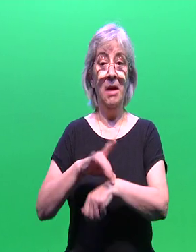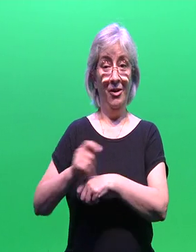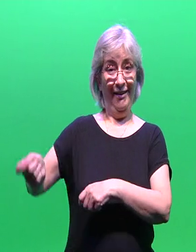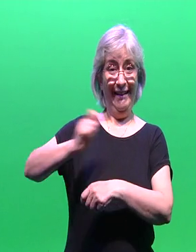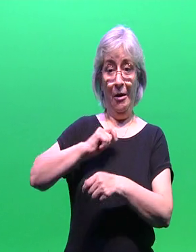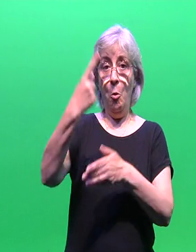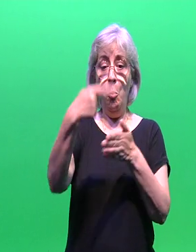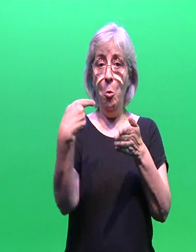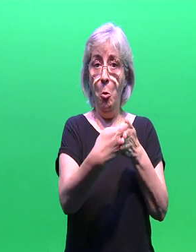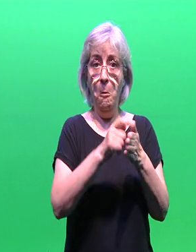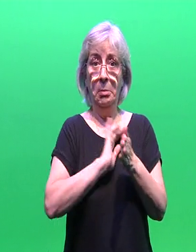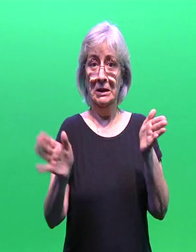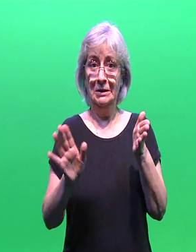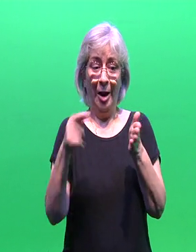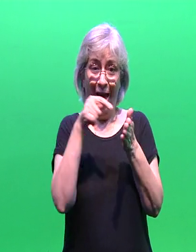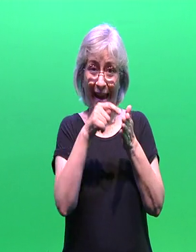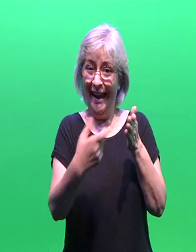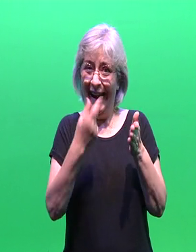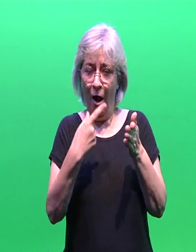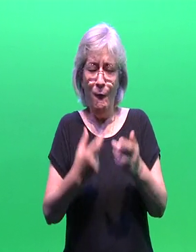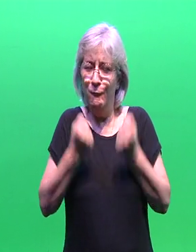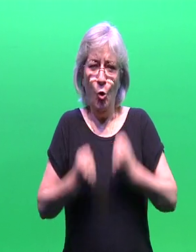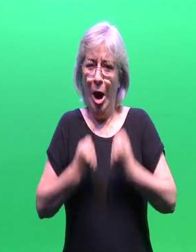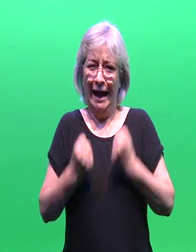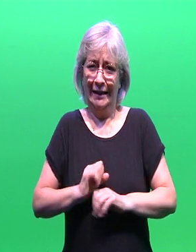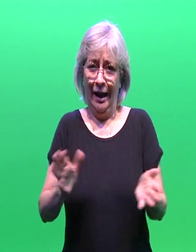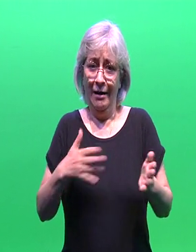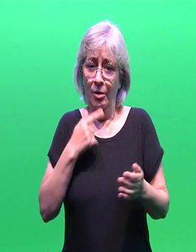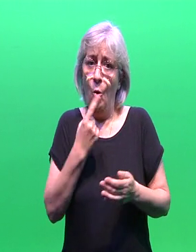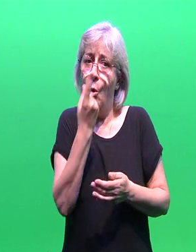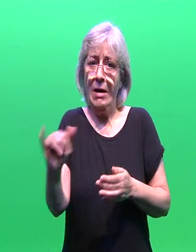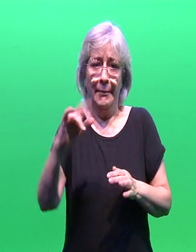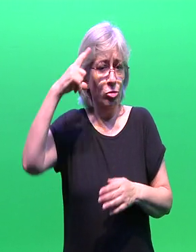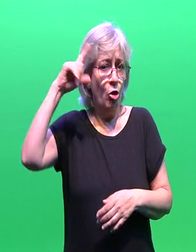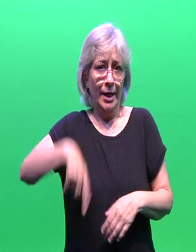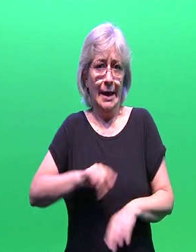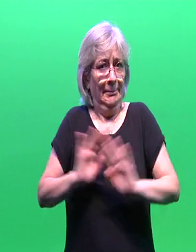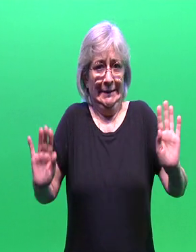El metge només m'ha receptat una cosa, però és una pastilla molt forta, només la puc prendre una vegada al dia i prou.